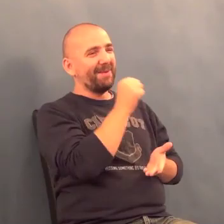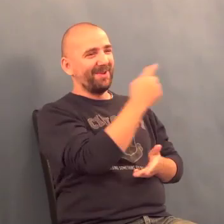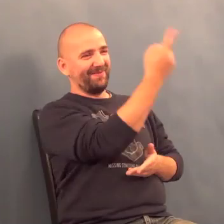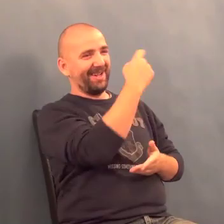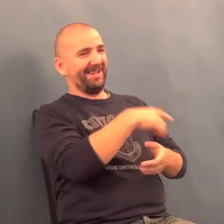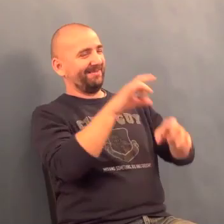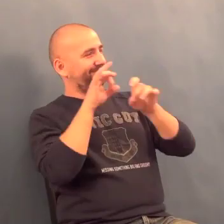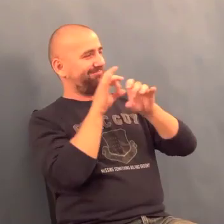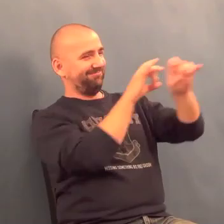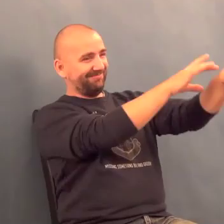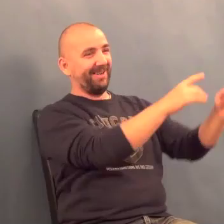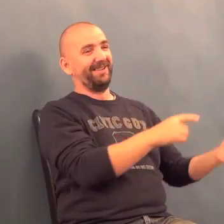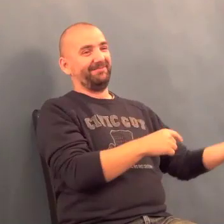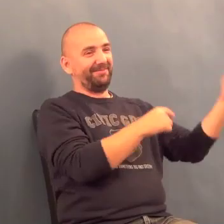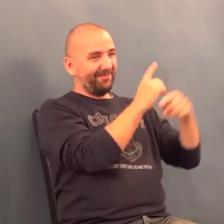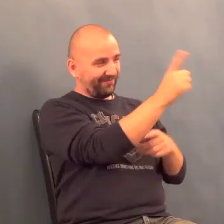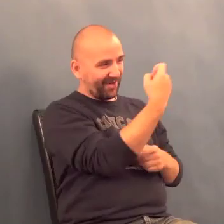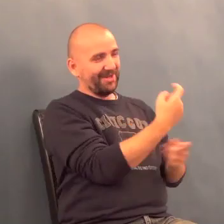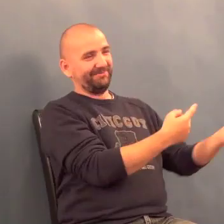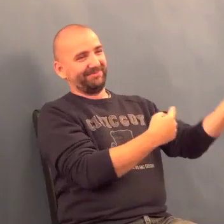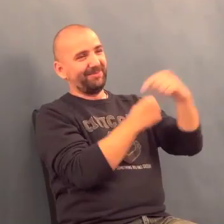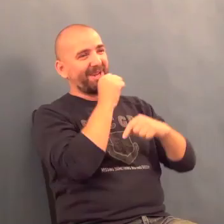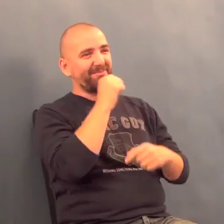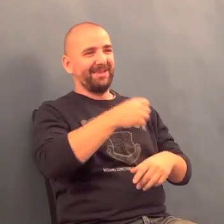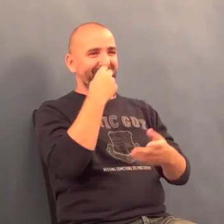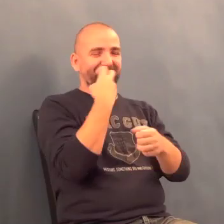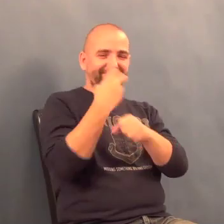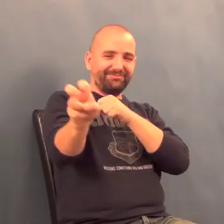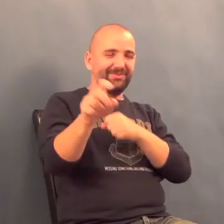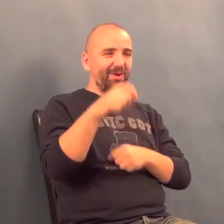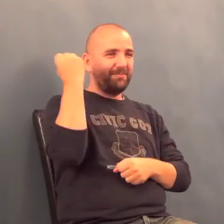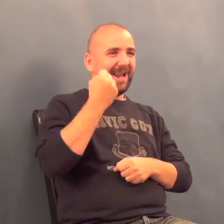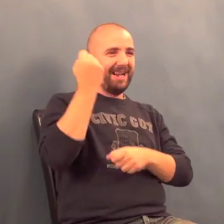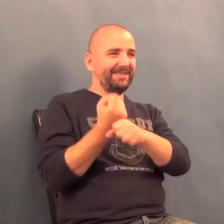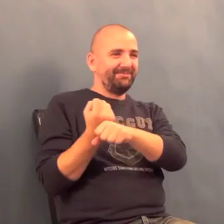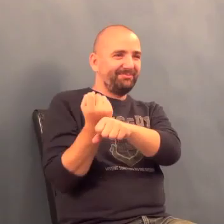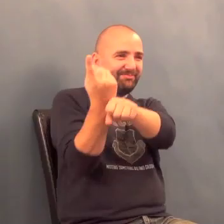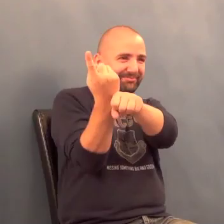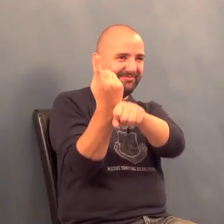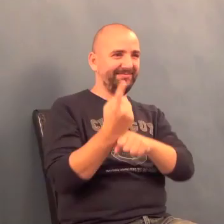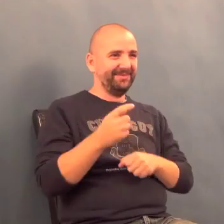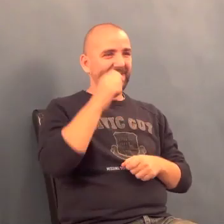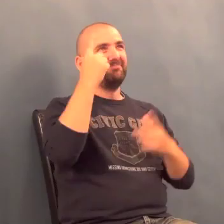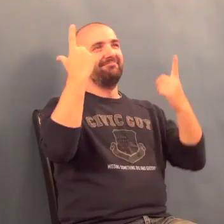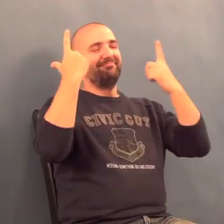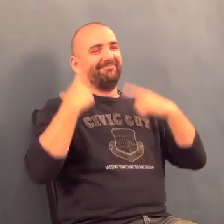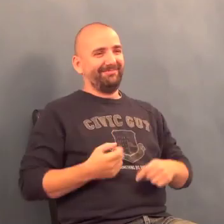Poleciała zawołać babcię i wróciła z nią, a babcia niespodziewanie wyrzuciła kota przez okno przy pomocy parasola.